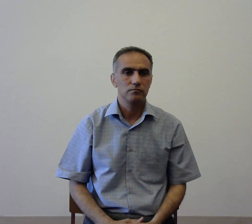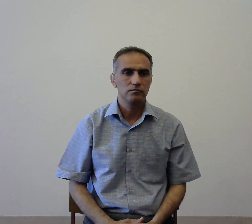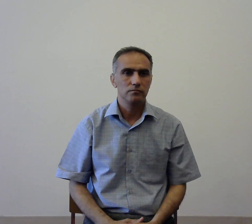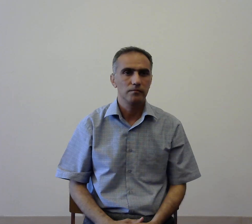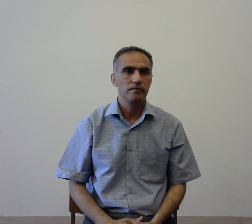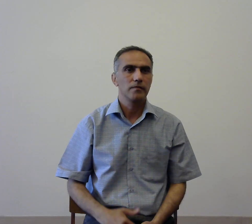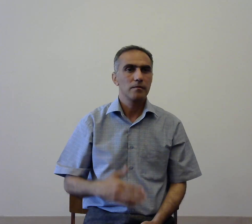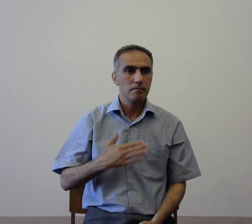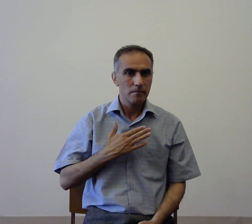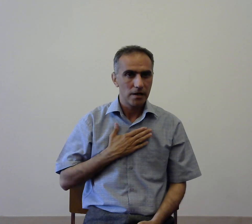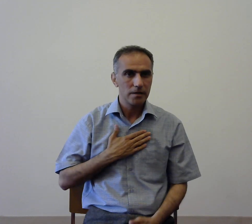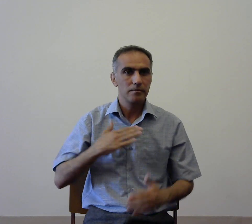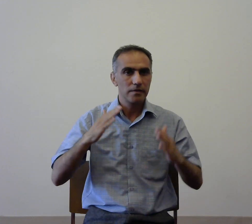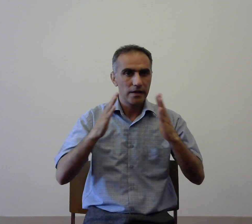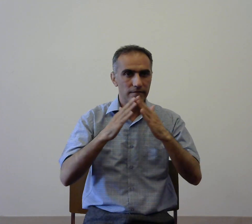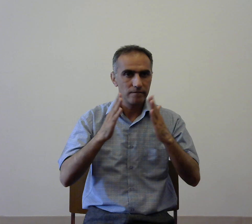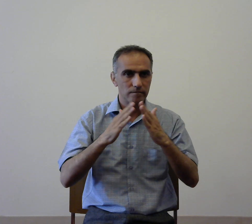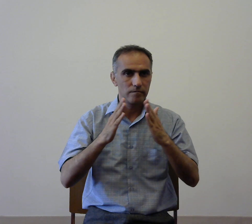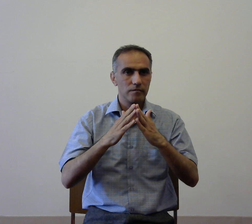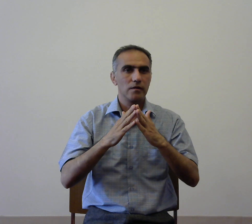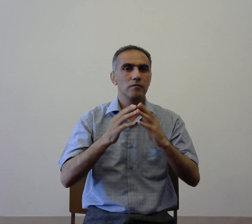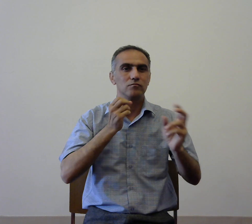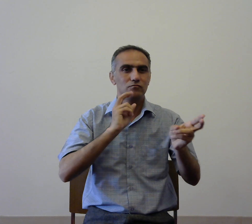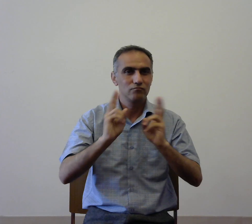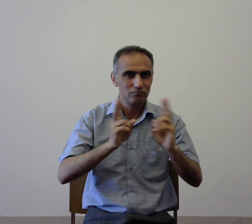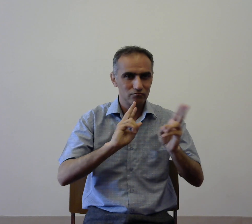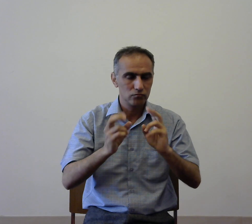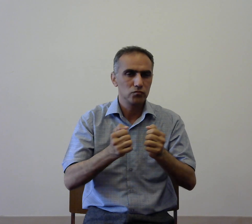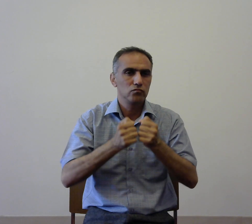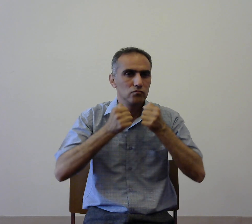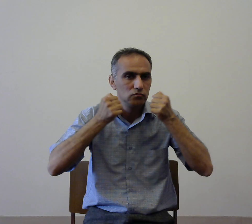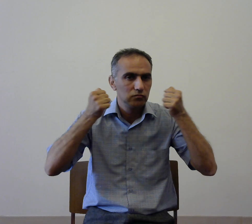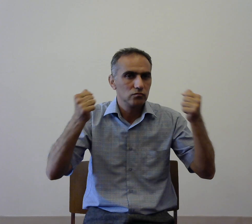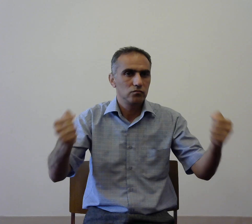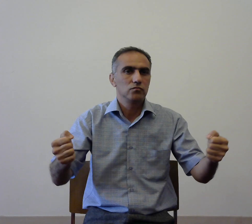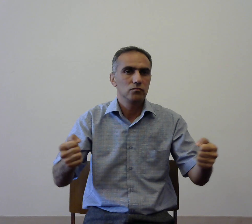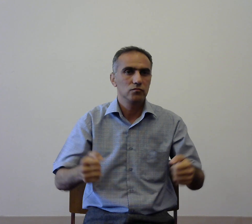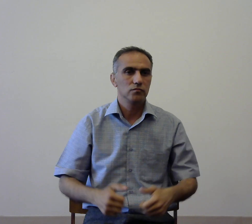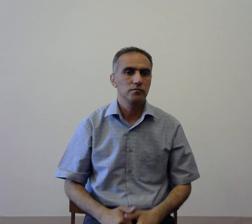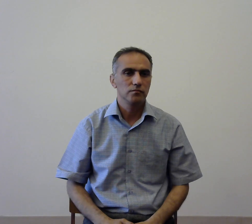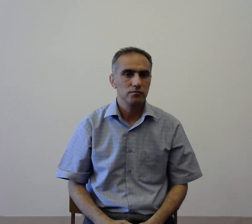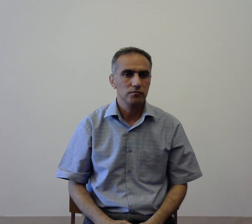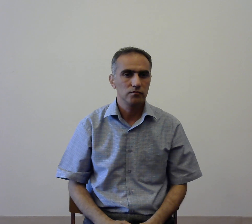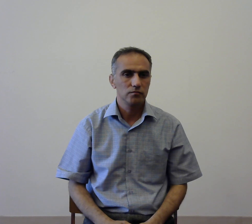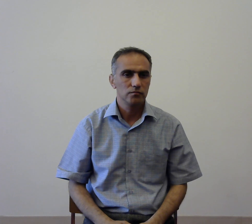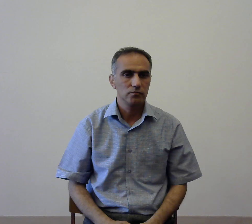Mənim evimin mətbəxi genişdir